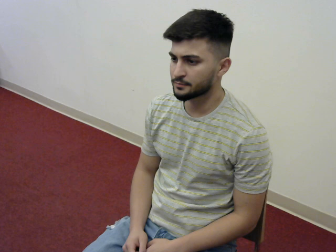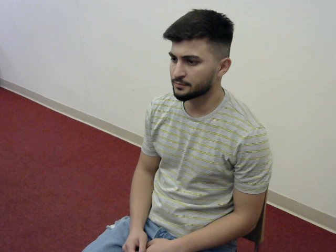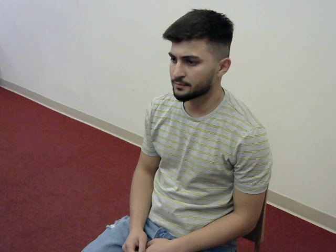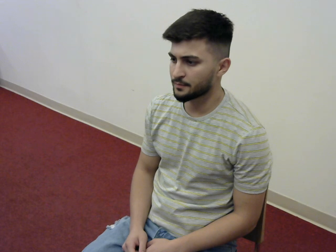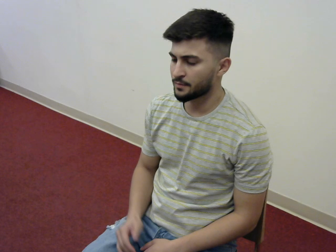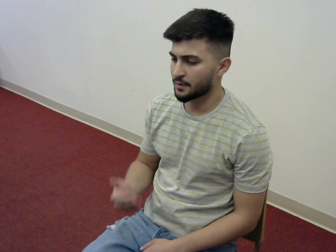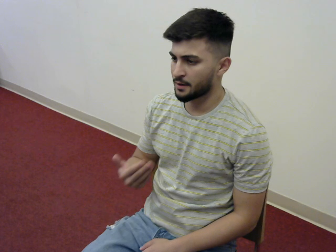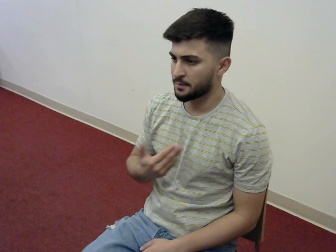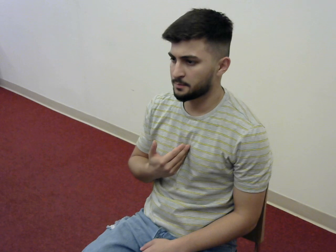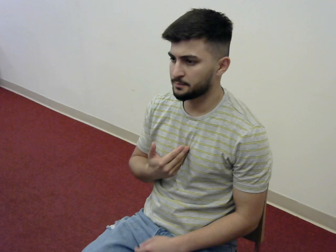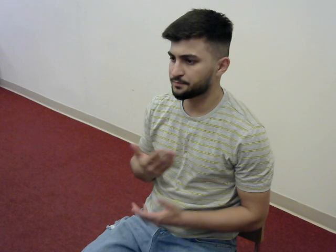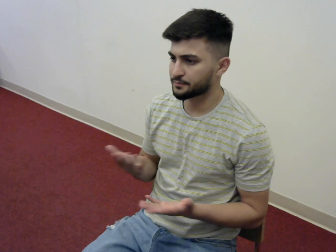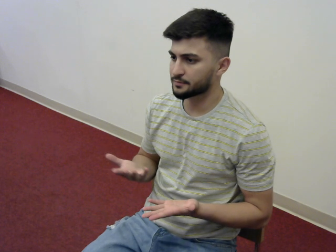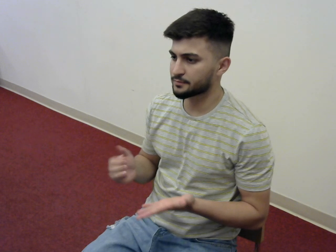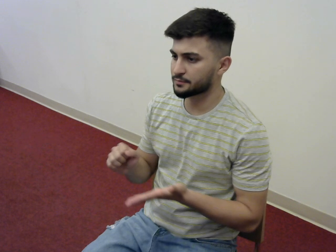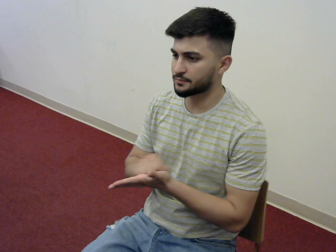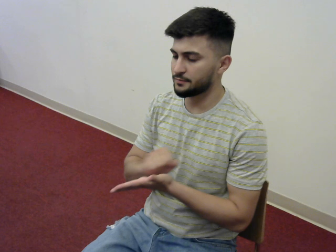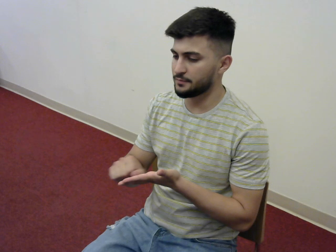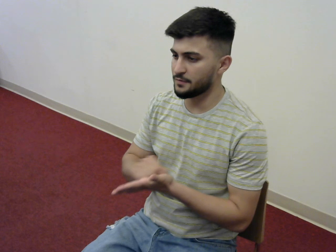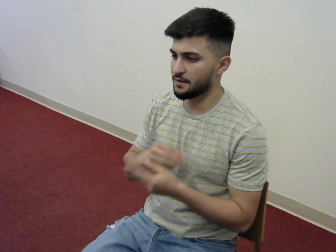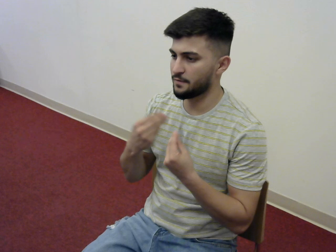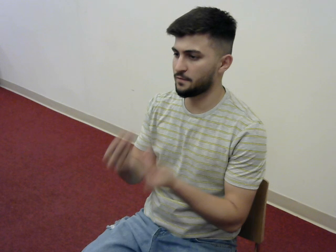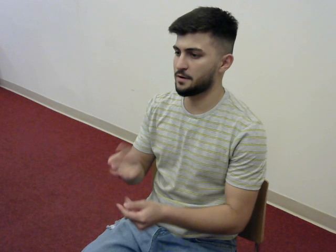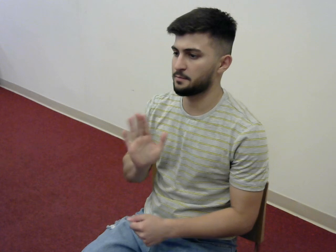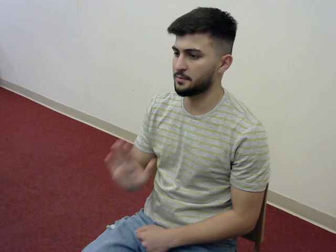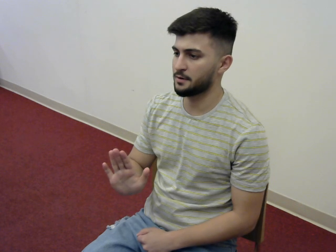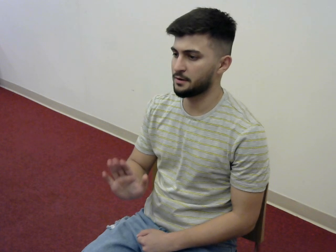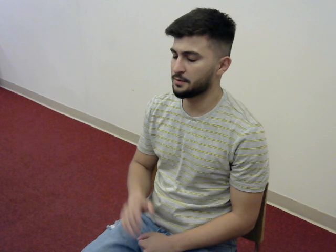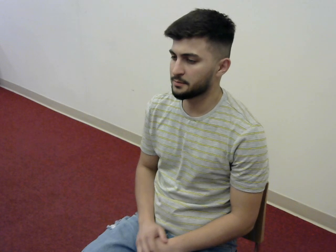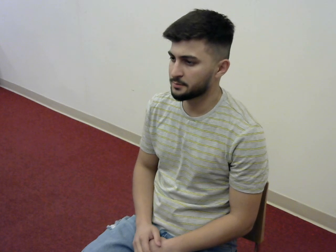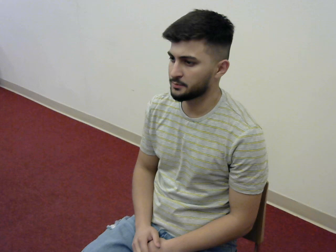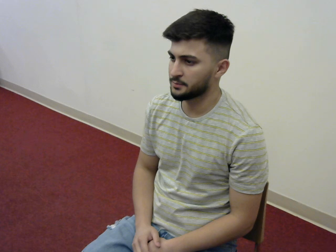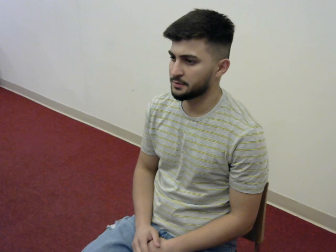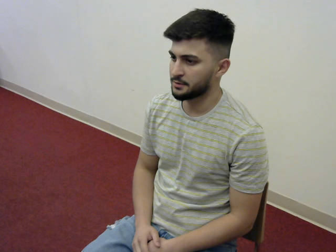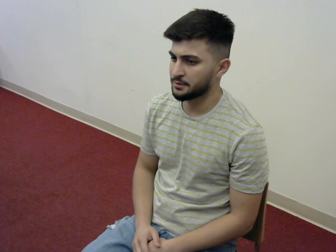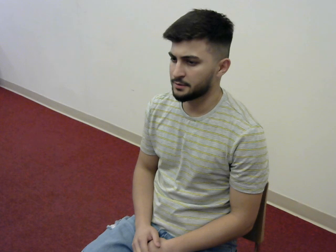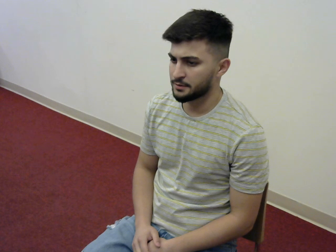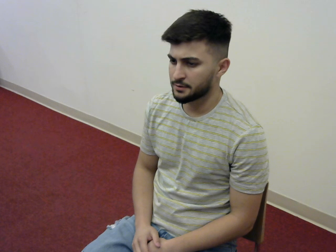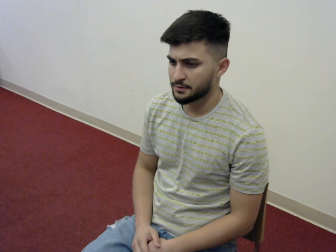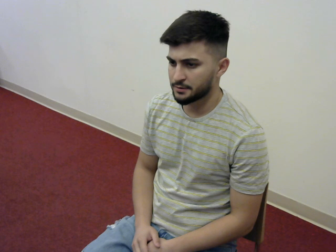Mən hansı sənədləri verməliyəm?